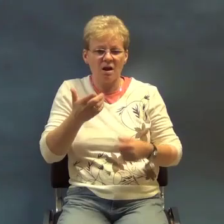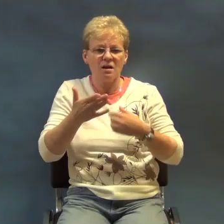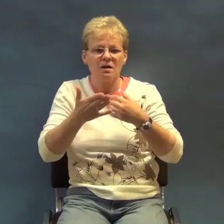A drzwi.